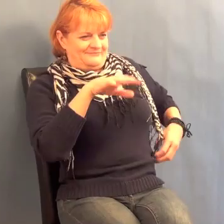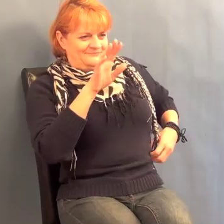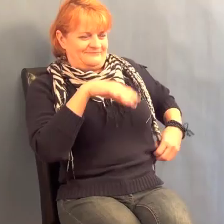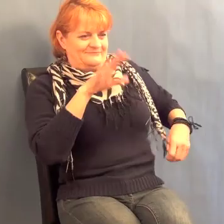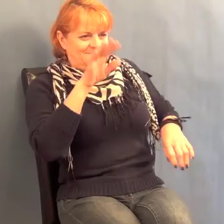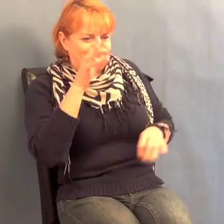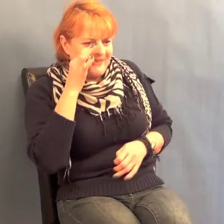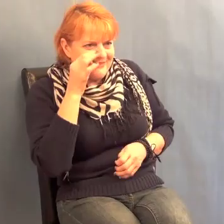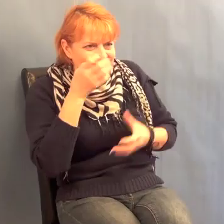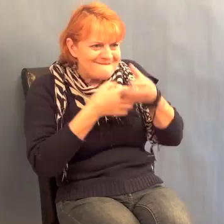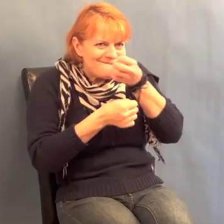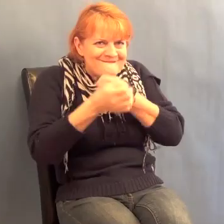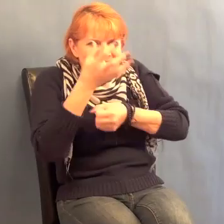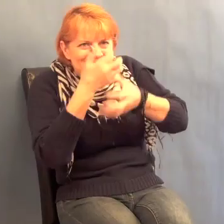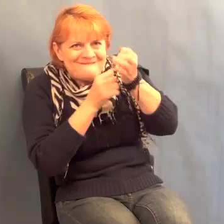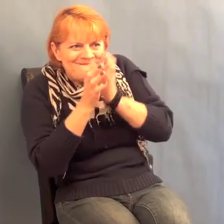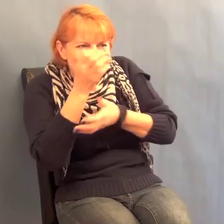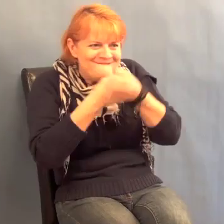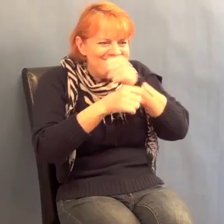Kot wspiął się na górę, zadowolony.